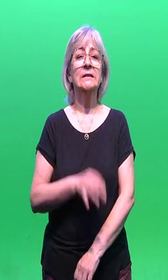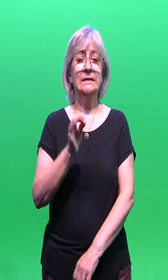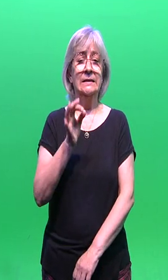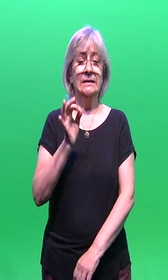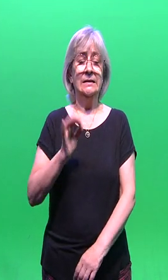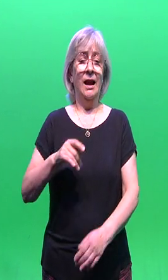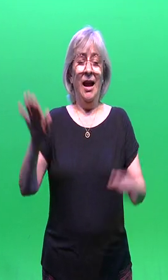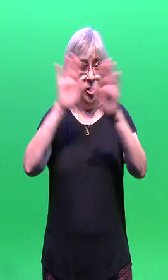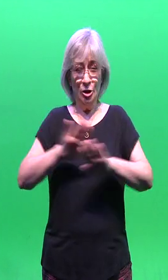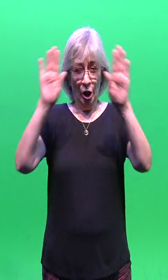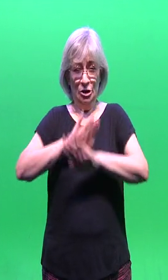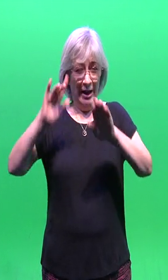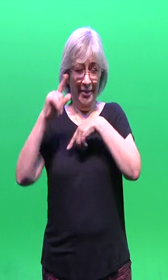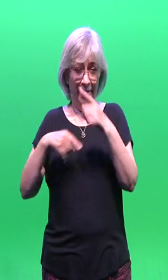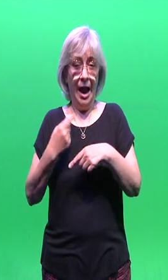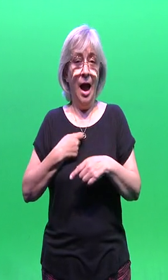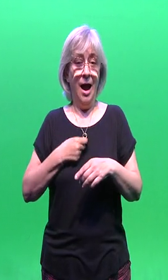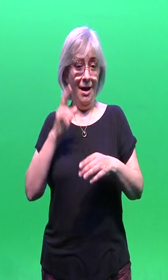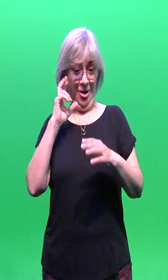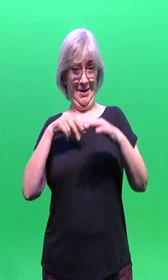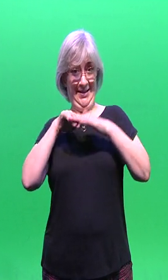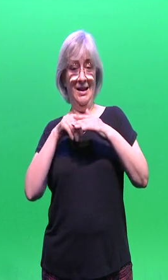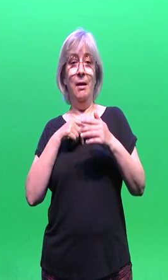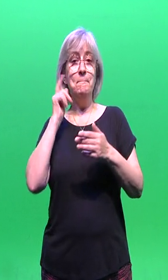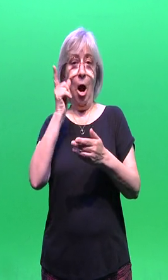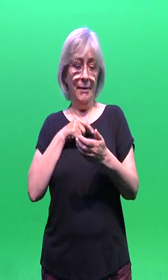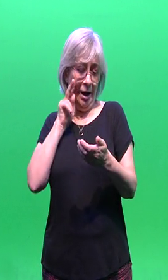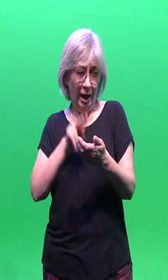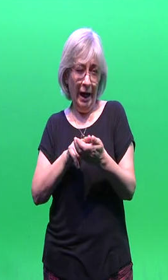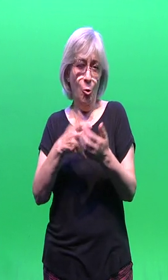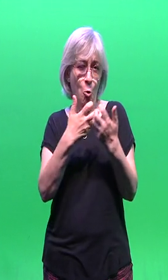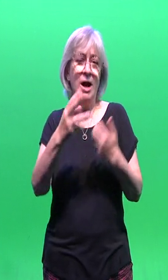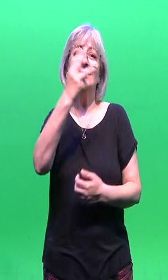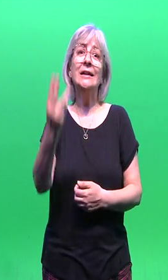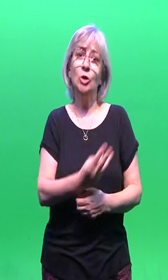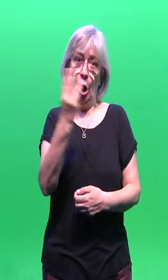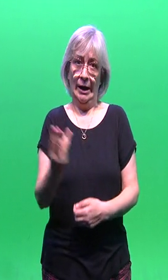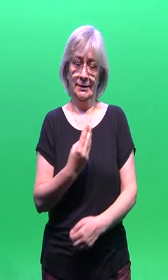Sí, cada nit quan vaig a dormir miro el mòbil tres hores.